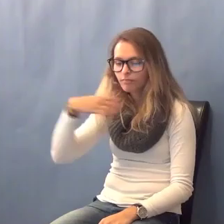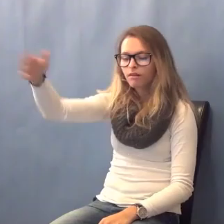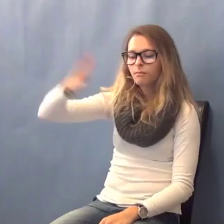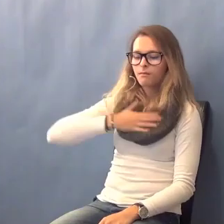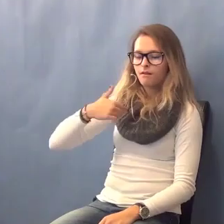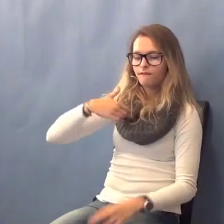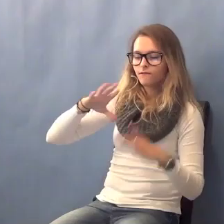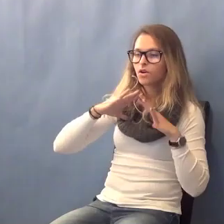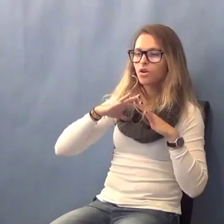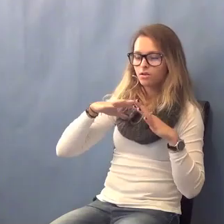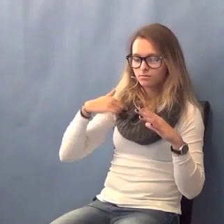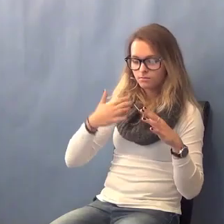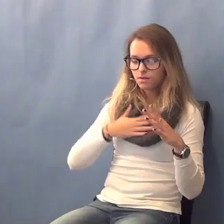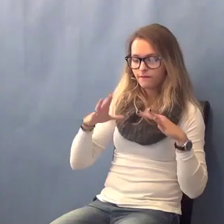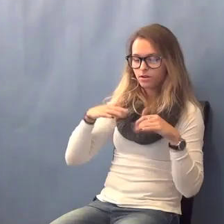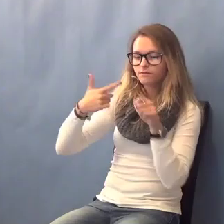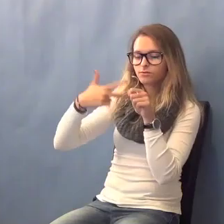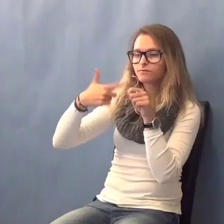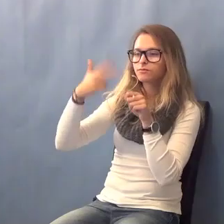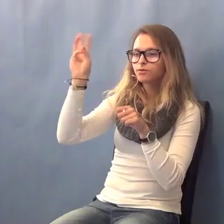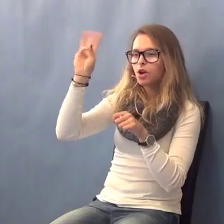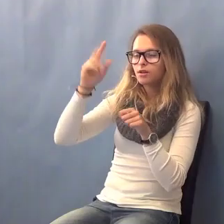Hej, mam wolne dwudziestego trzeciego we wtorek.